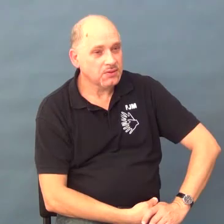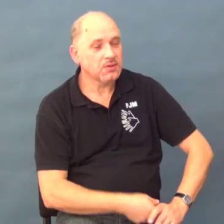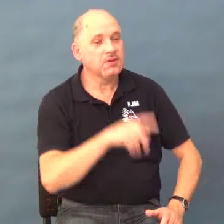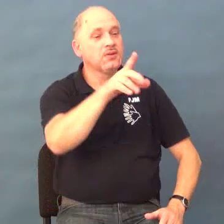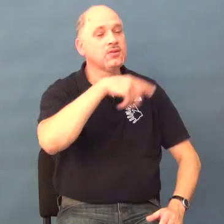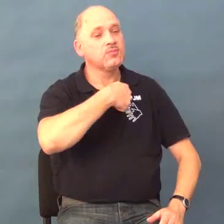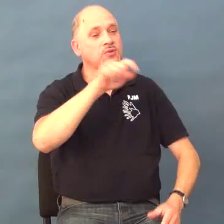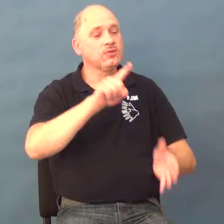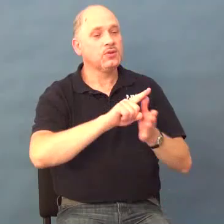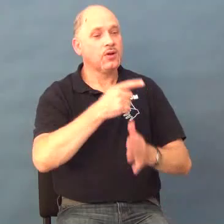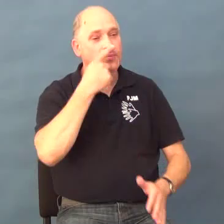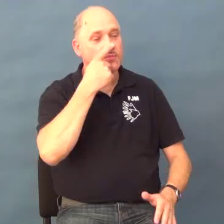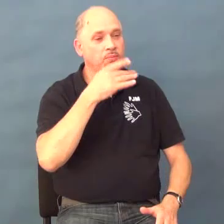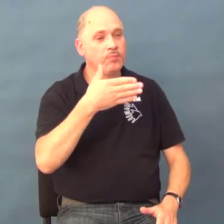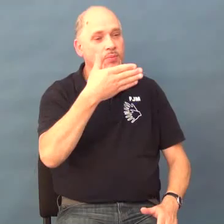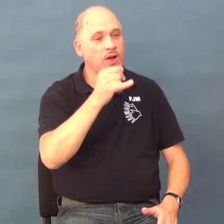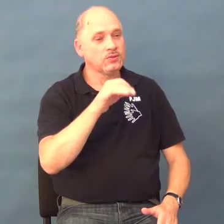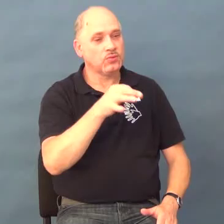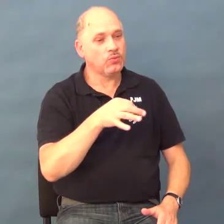Pojedźmy razem do Olsztyna, na Mazury.